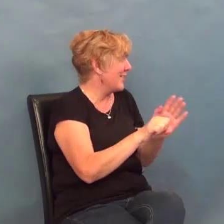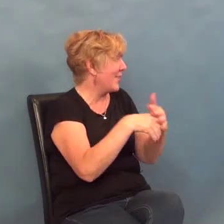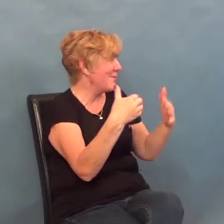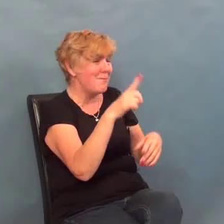Pasuje.